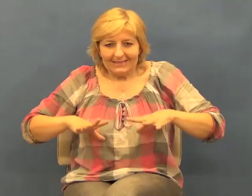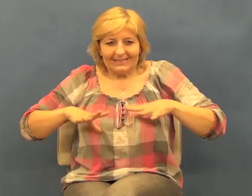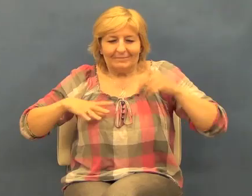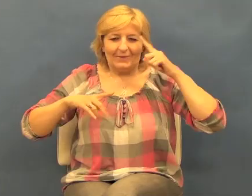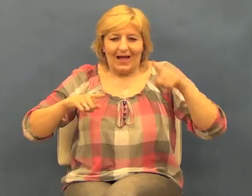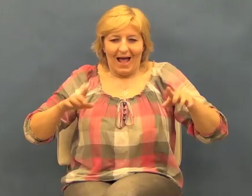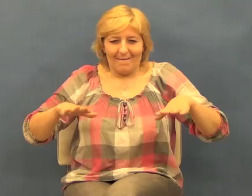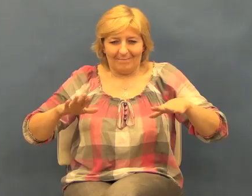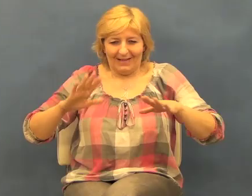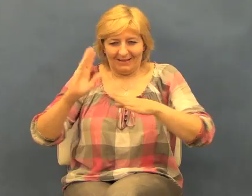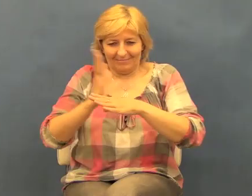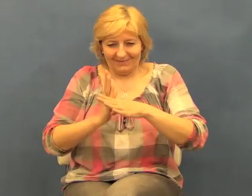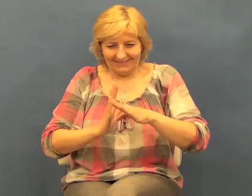Myśli, że to Charlie Chaplin niszczy okna.